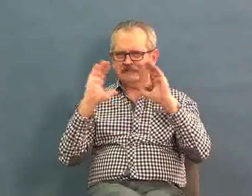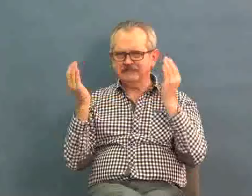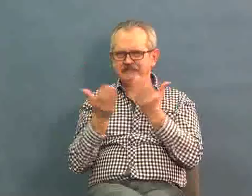Ryba.